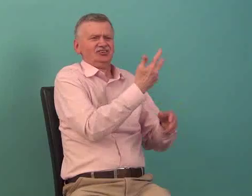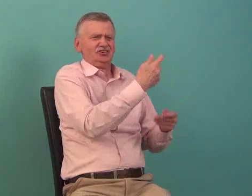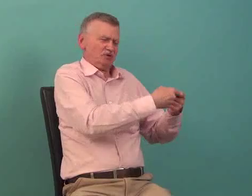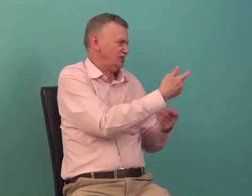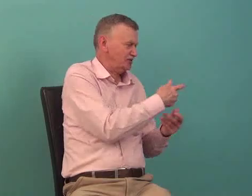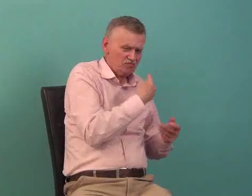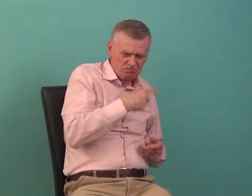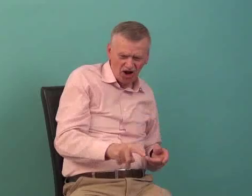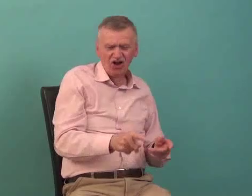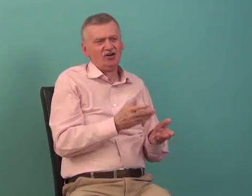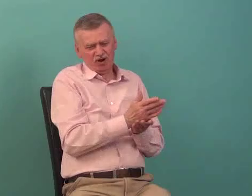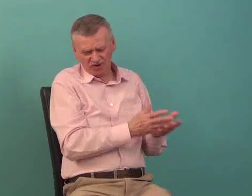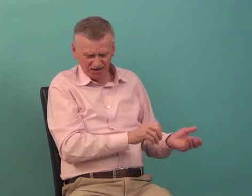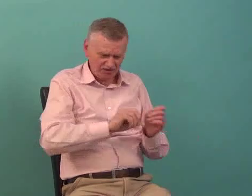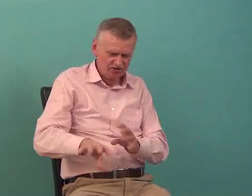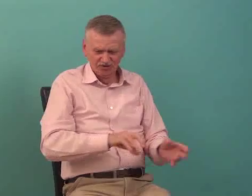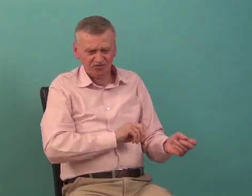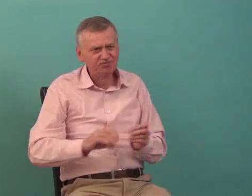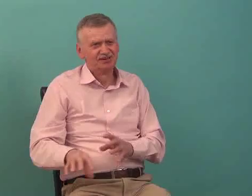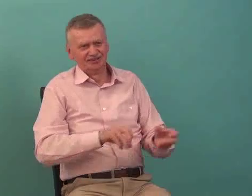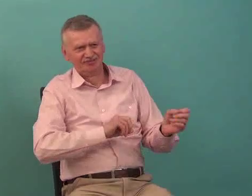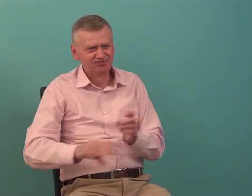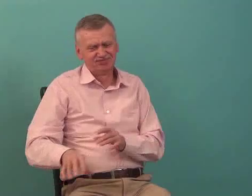Widzą, co się stało i pomagają chłopakowi zbierać gruszki.